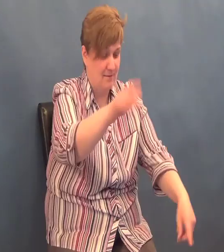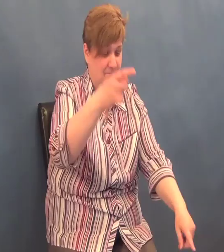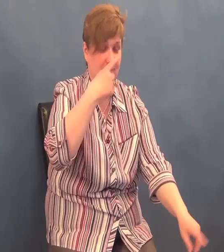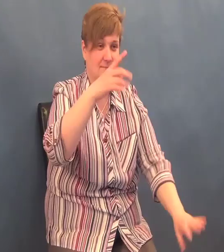Zobacz.